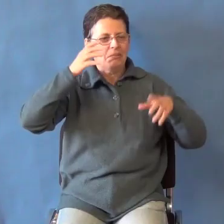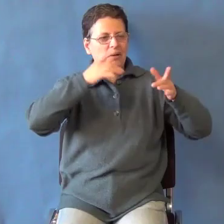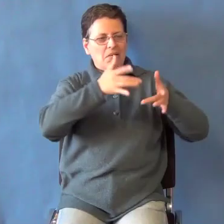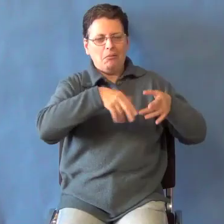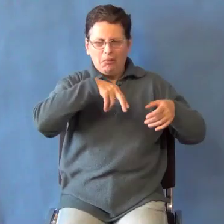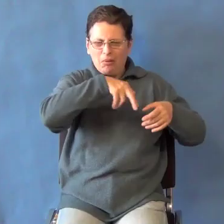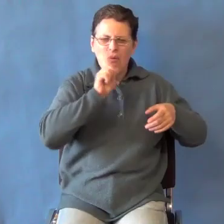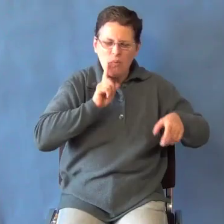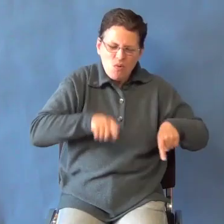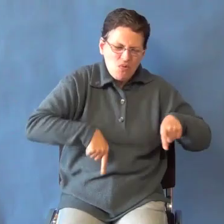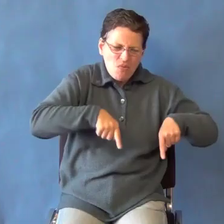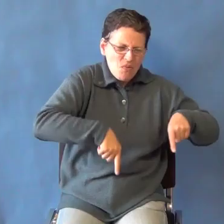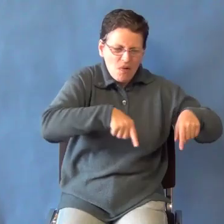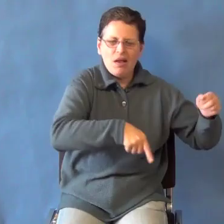Chłopak z rowerem odszedł kulejąc.